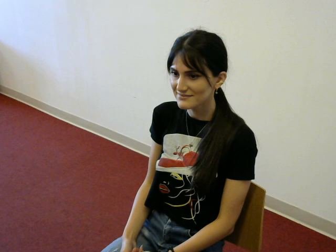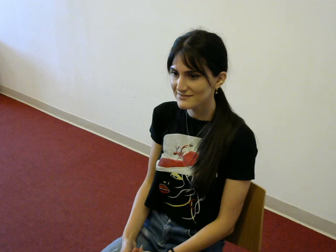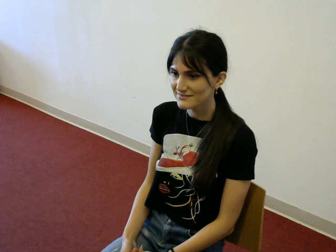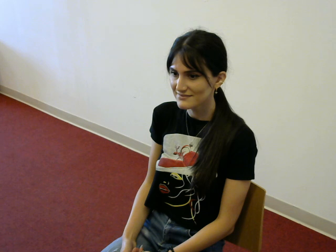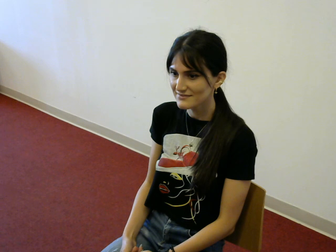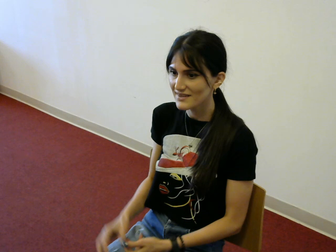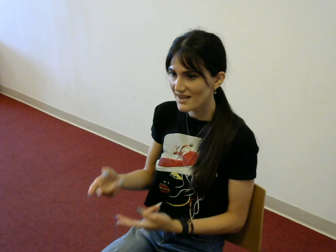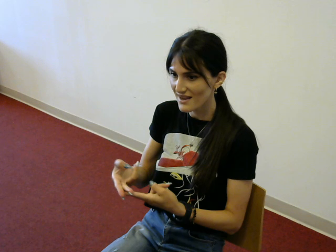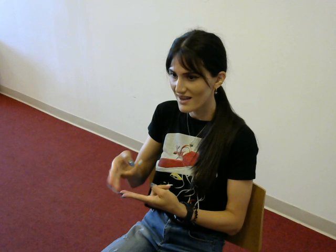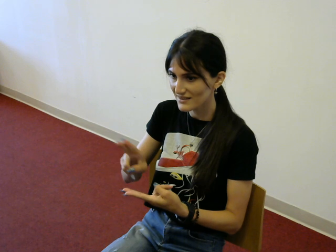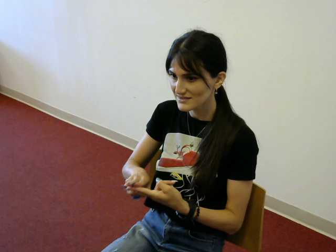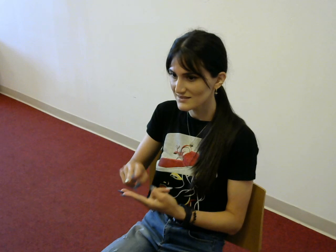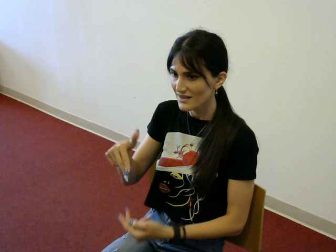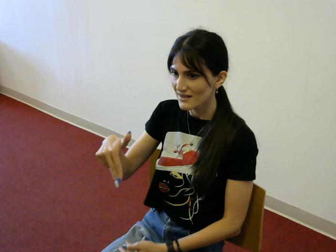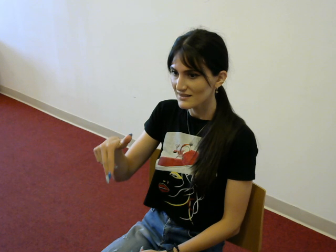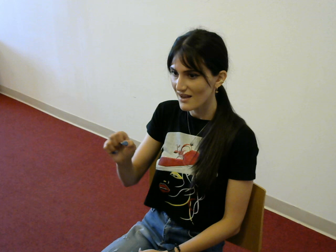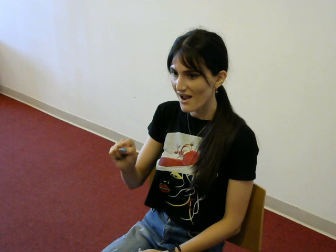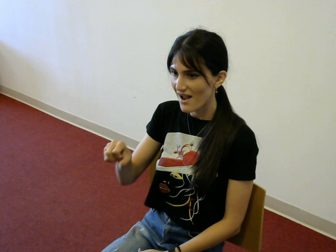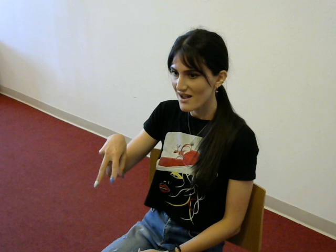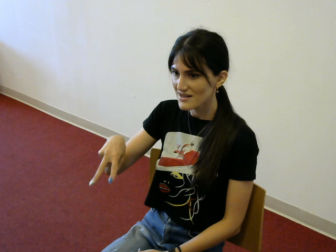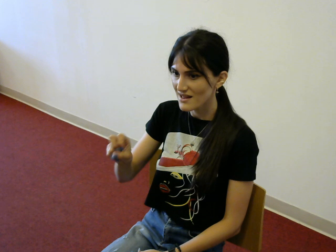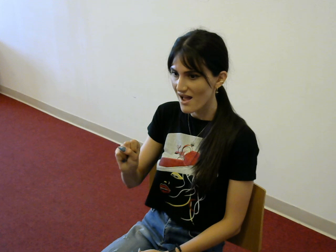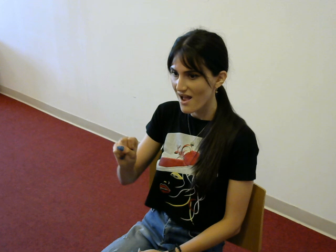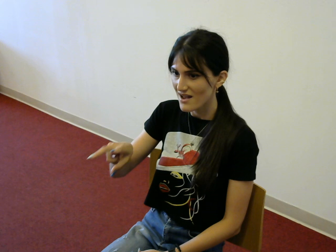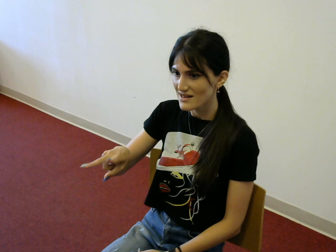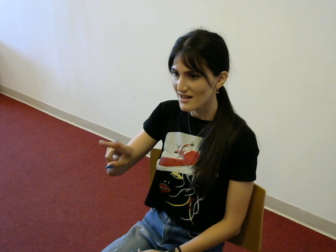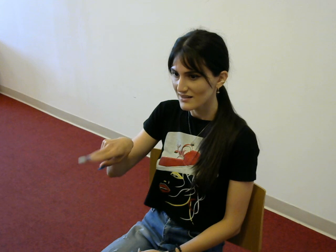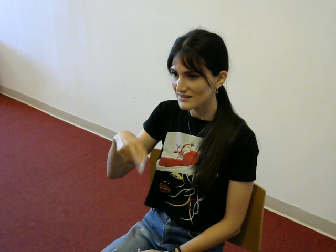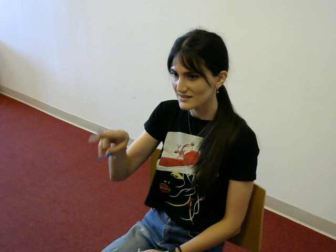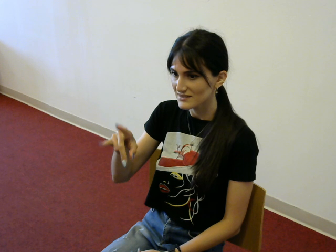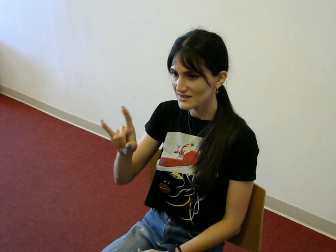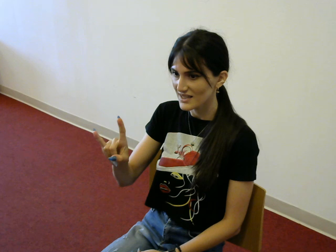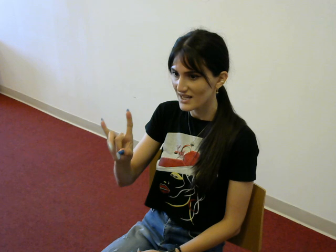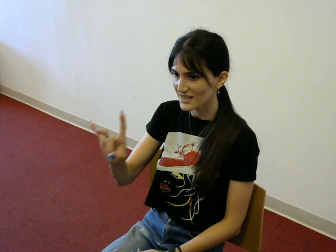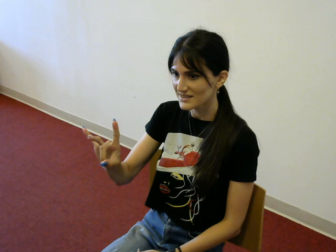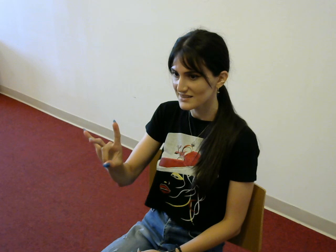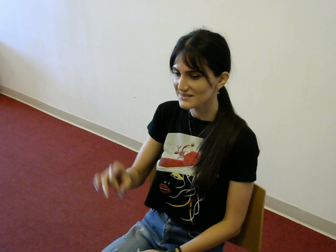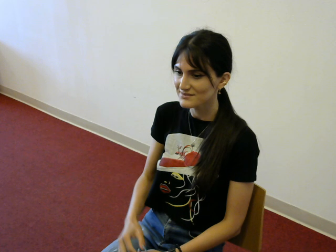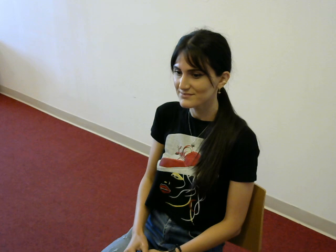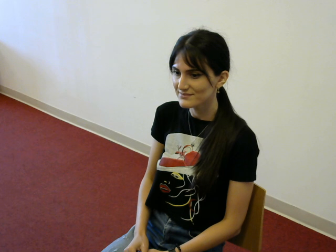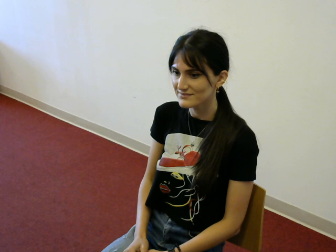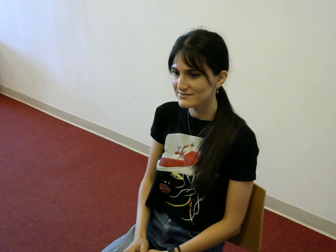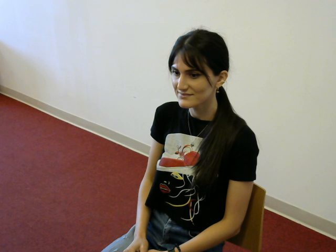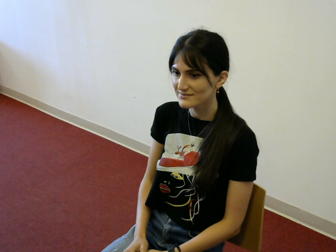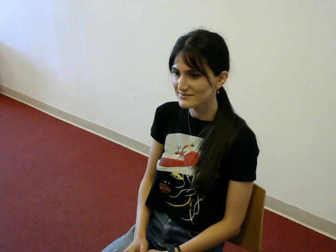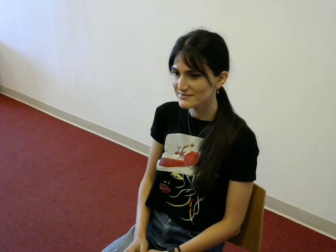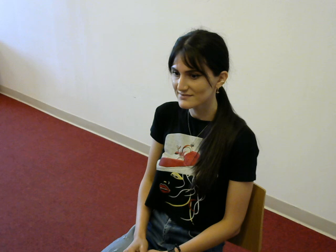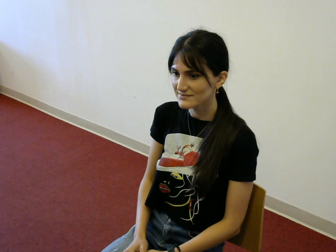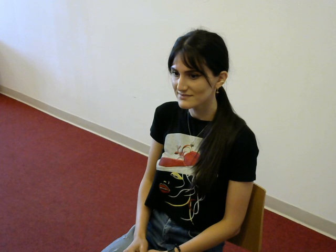Bu halaldır?